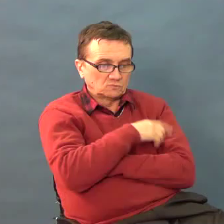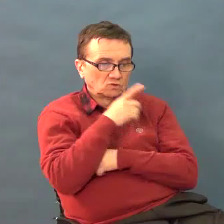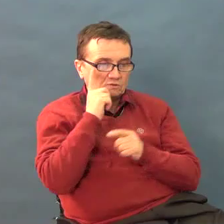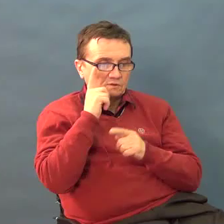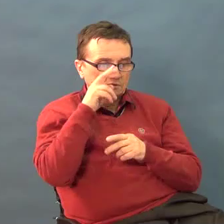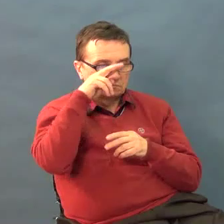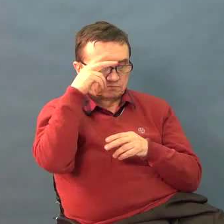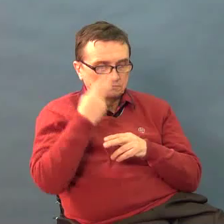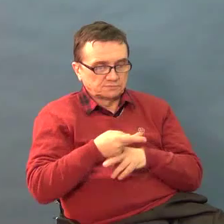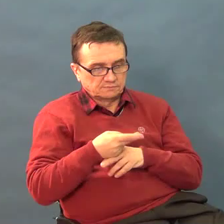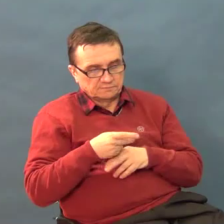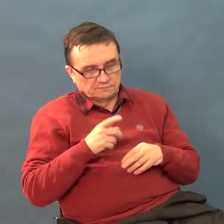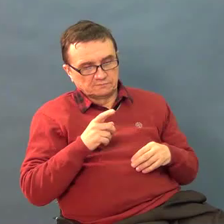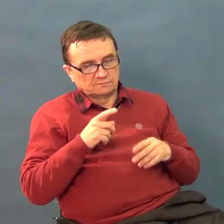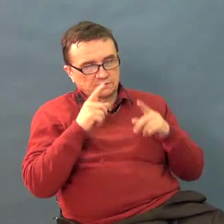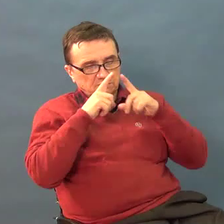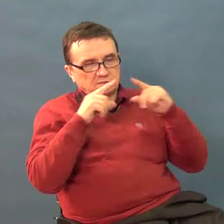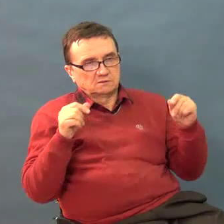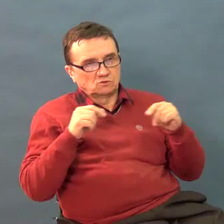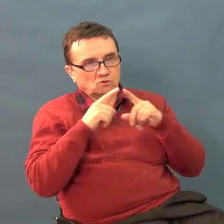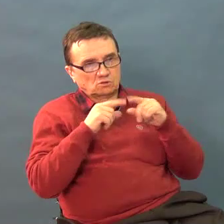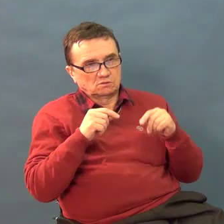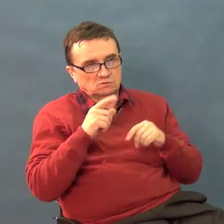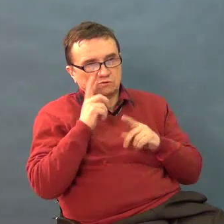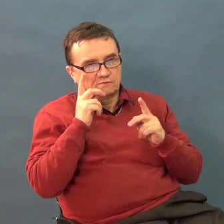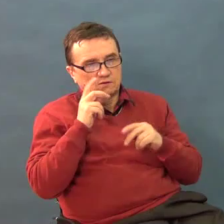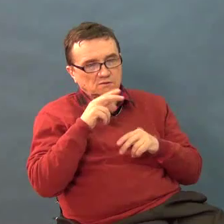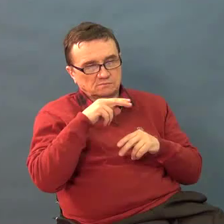Trójkąt mówi, że trzeba uważać, aby nie upaść.